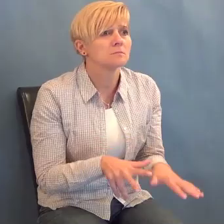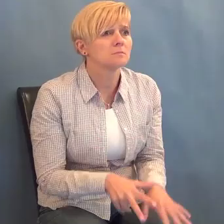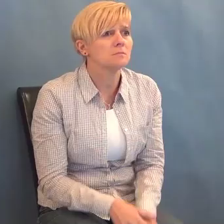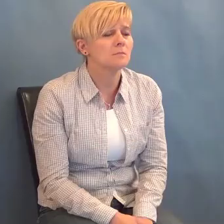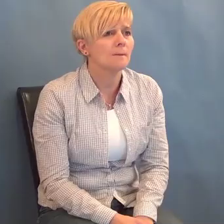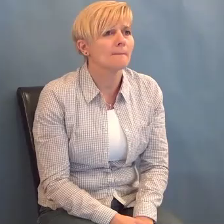Dwudziesty ósmy?